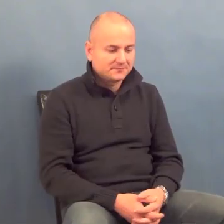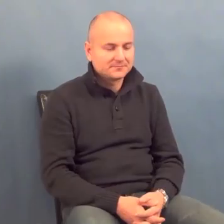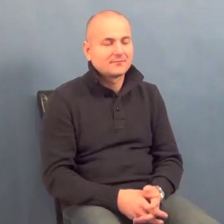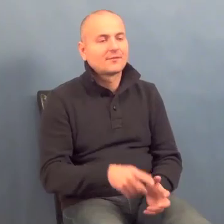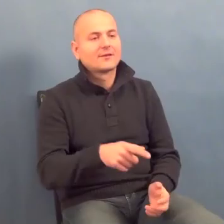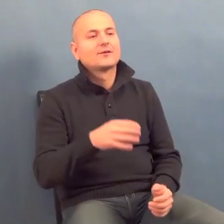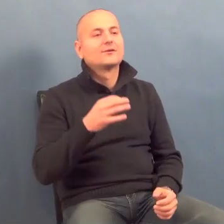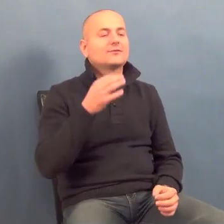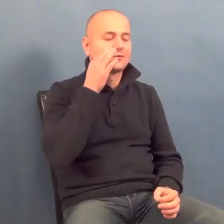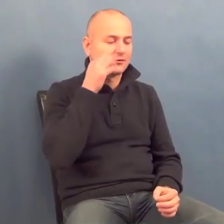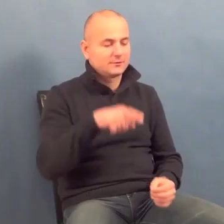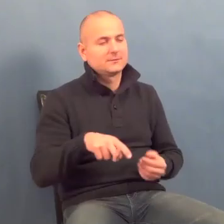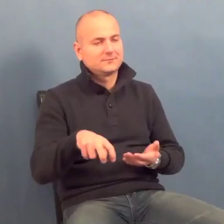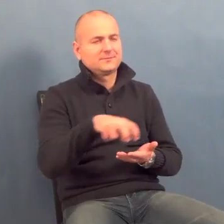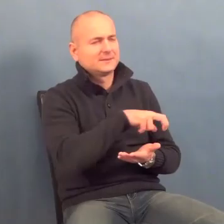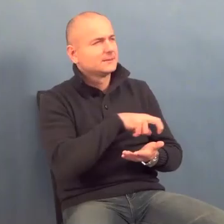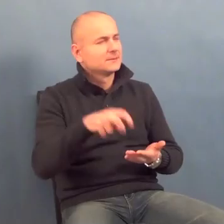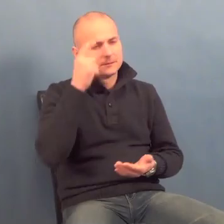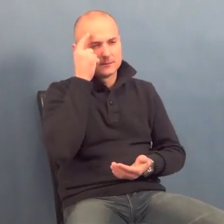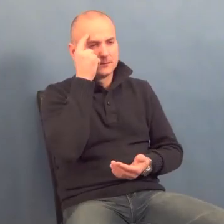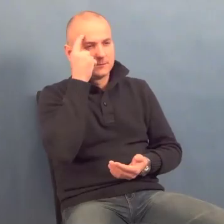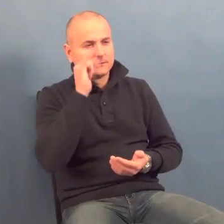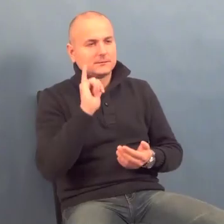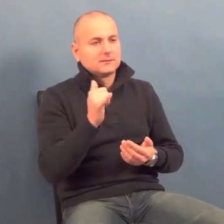Kot krąży pod blokiem i mocno się nad czymś zastanawia.